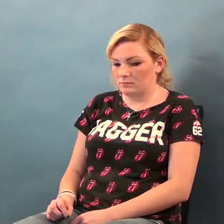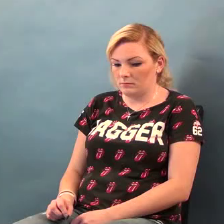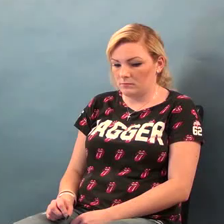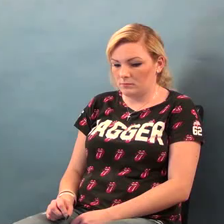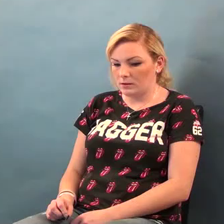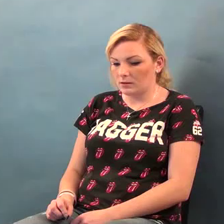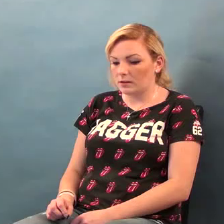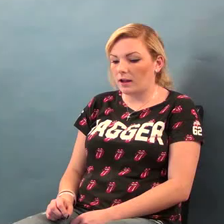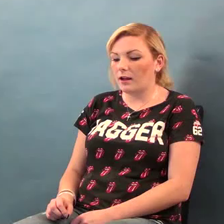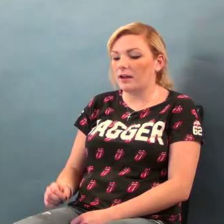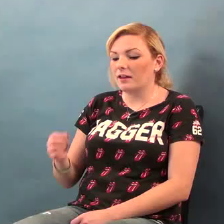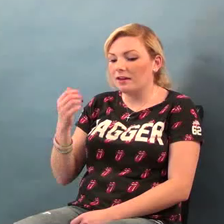Jesteśmy umówione.